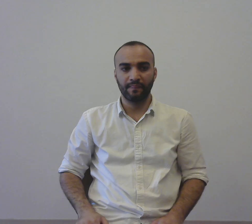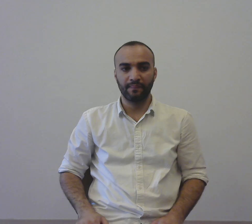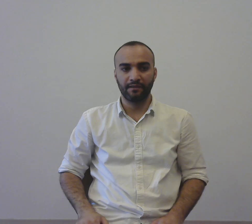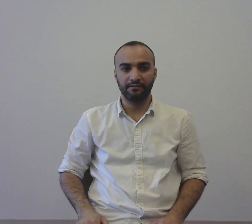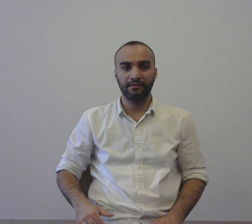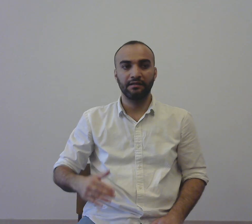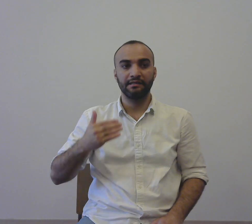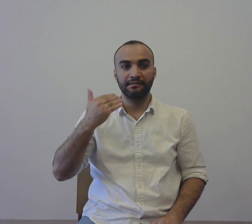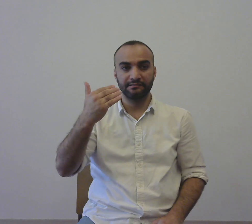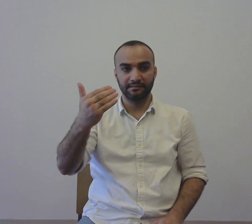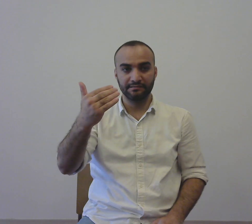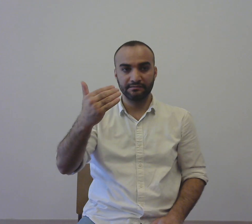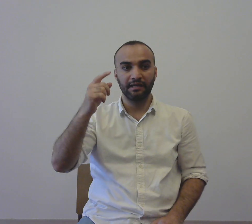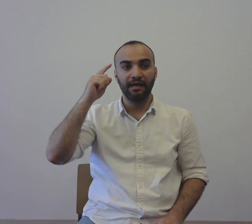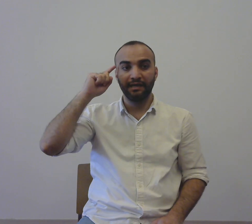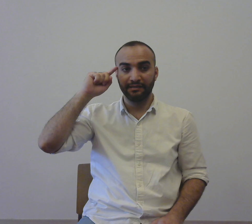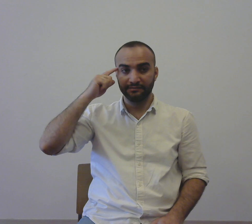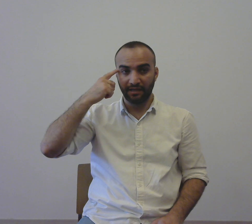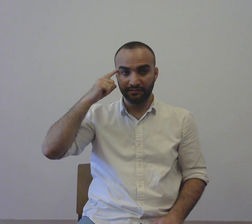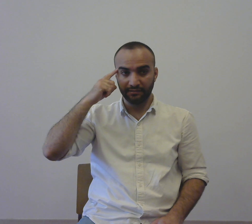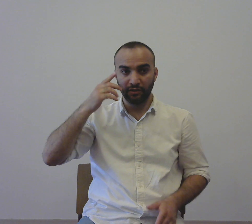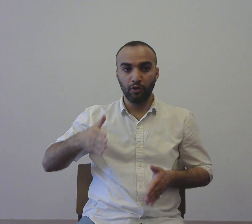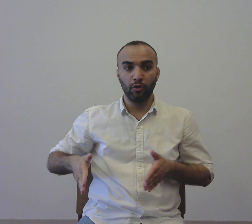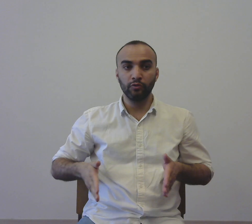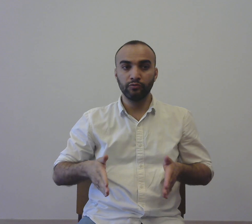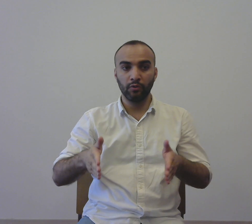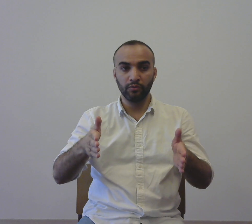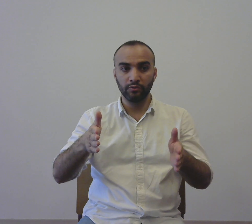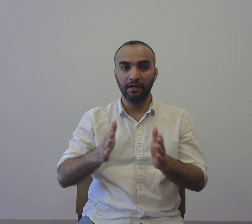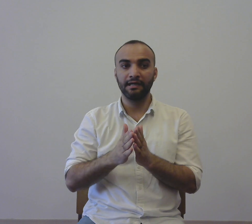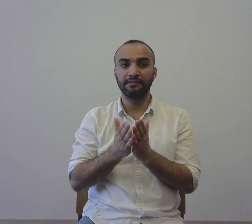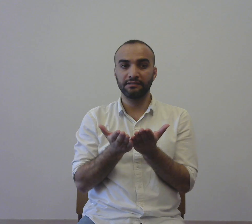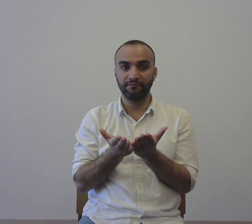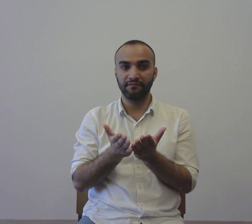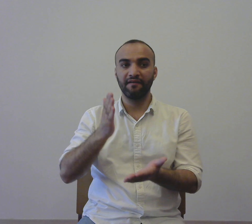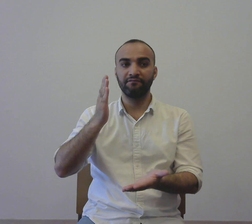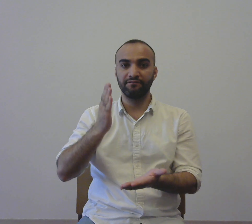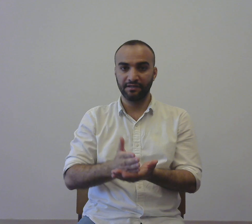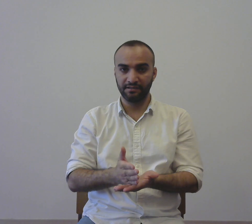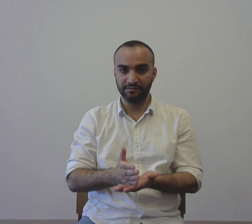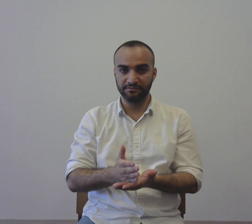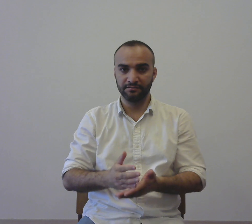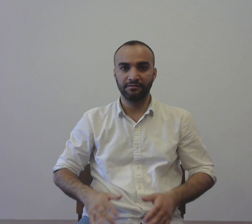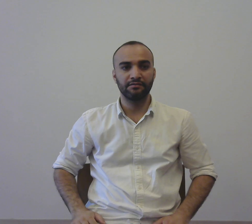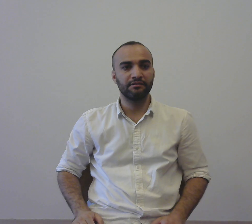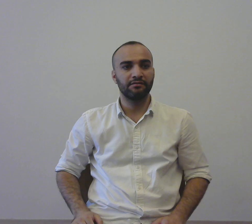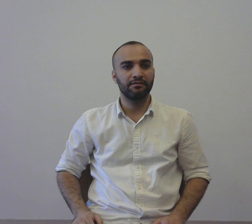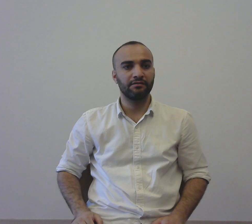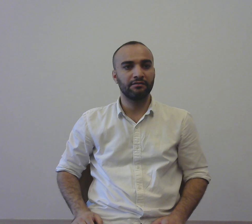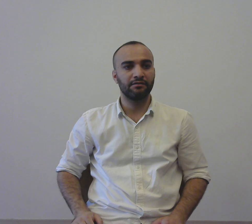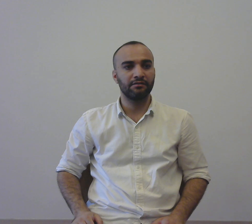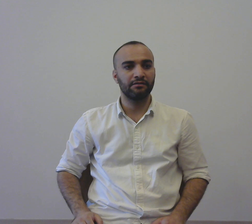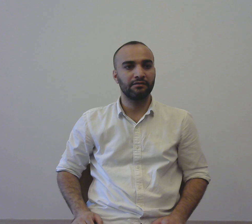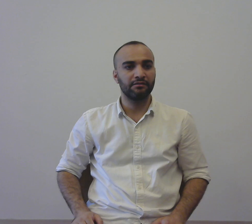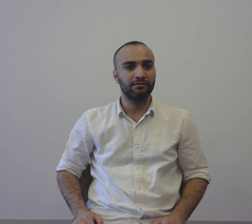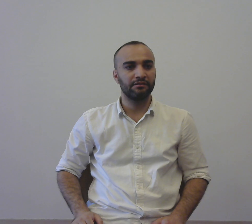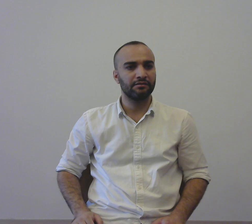Sizdə "Dəli Kür" kitabı var?